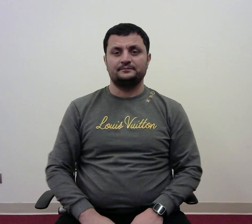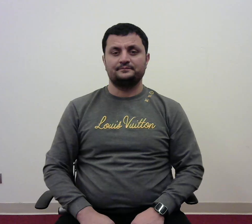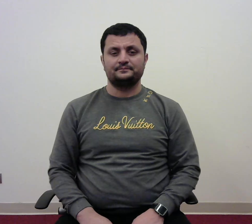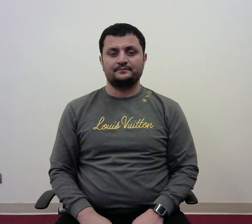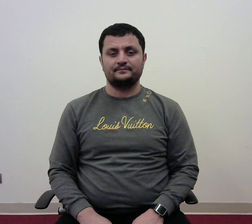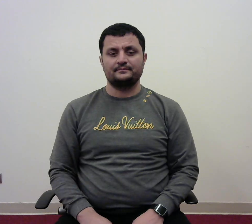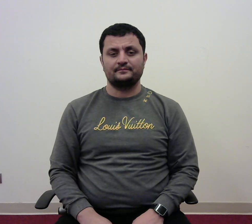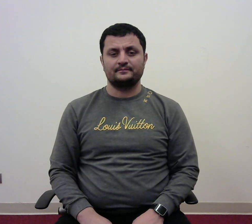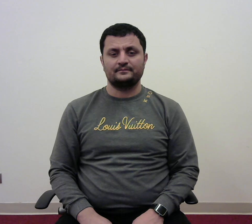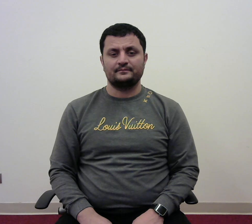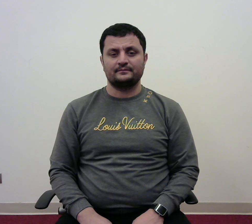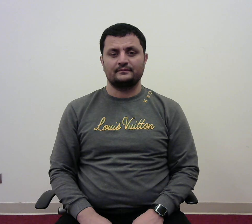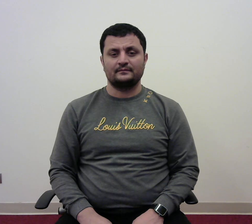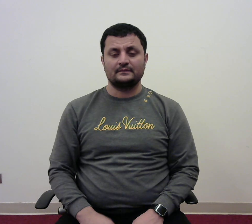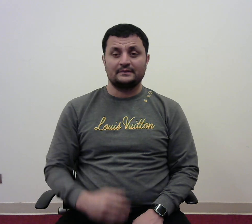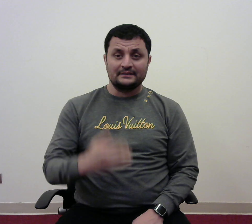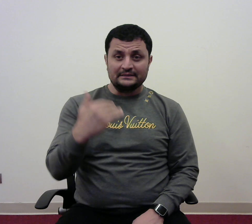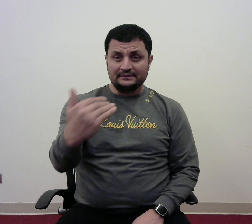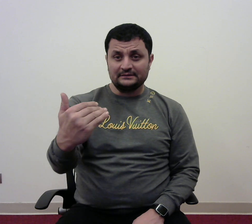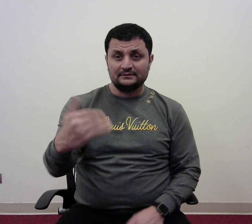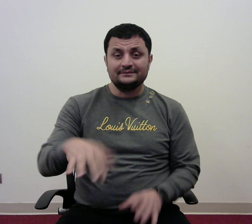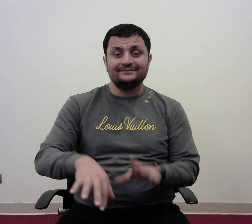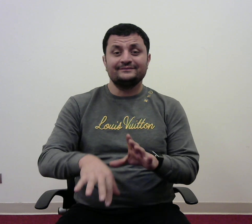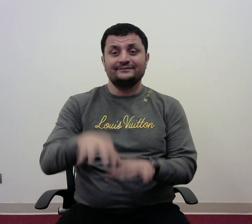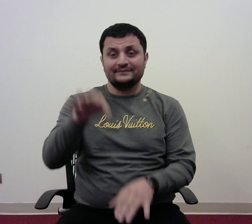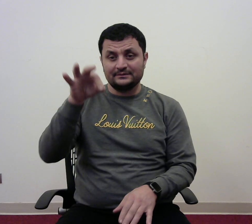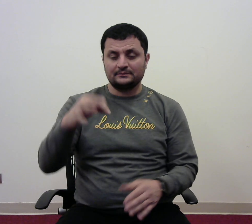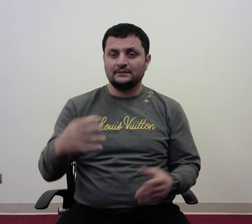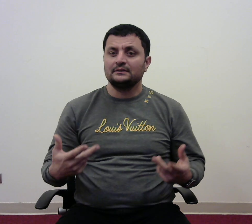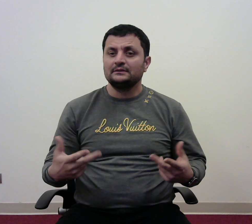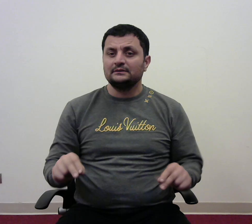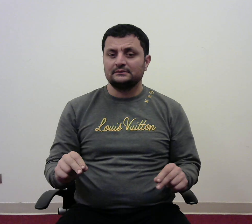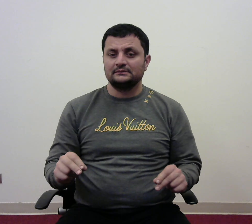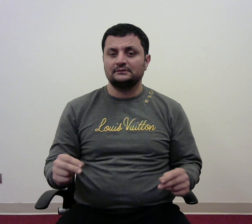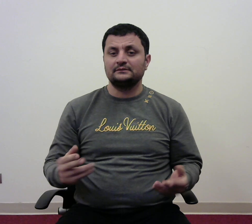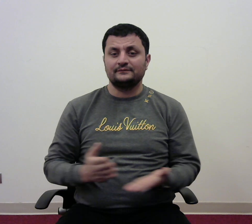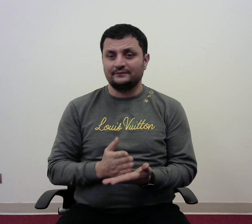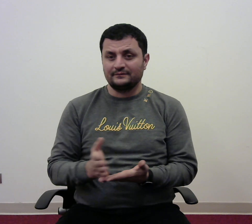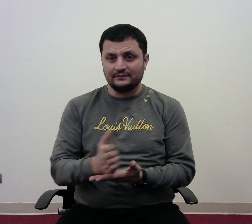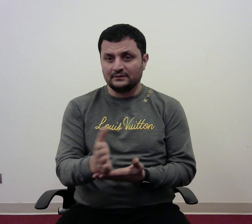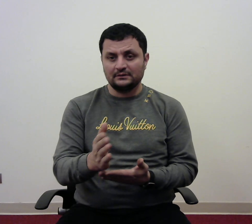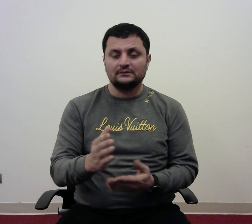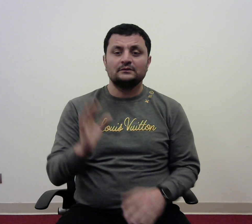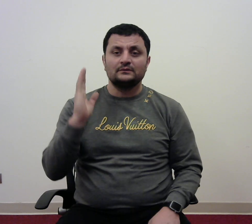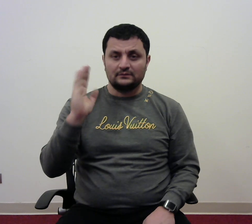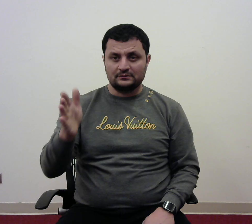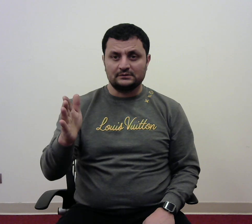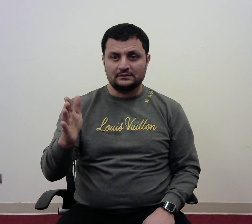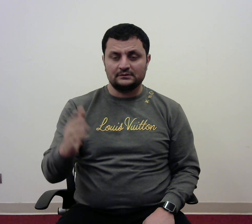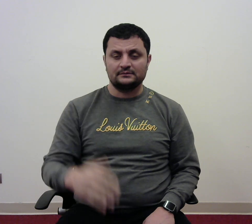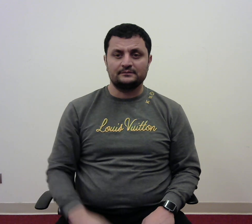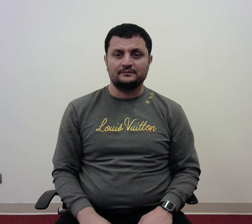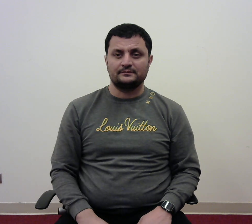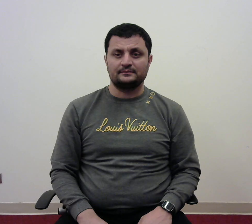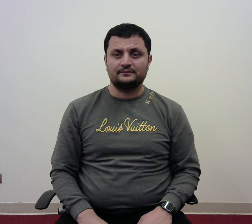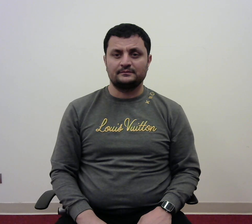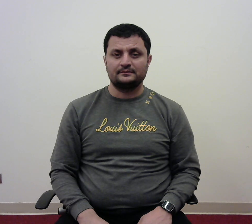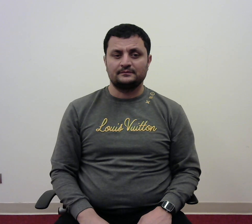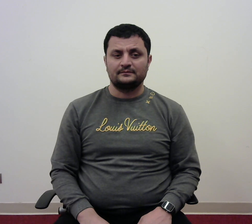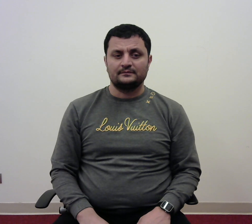Sizin seçiminiz hansı istiqamətdə olacaq?